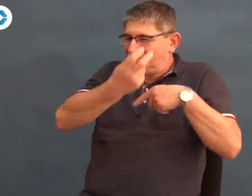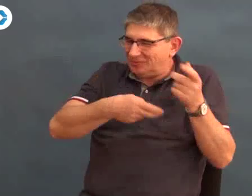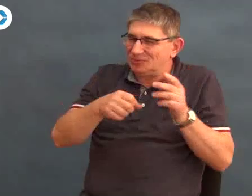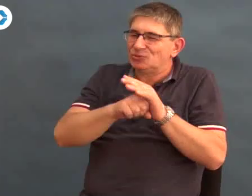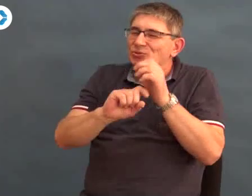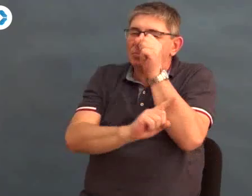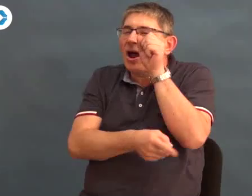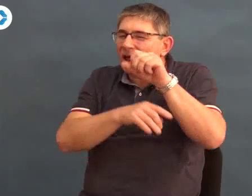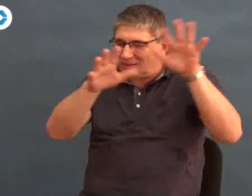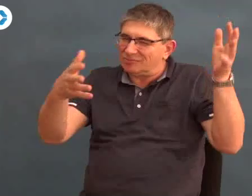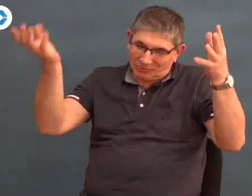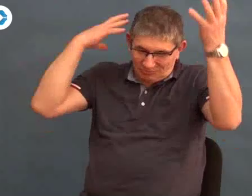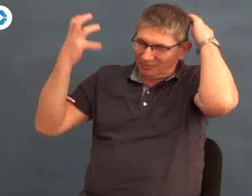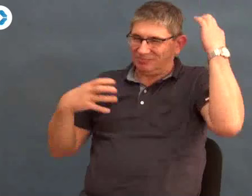Wpada do śmieci i jest nimi oblepiony.